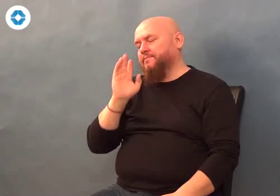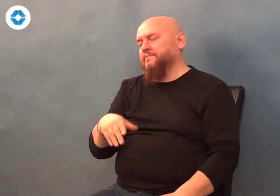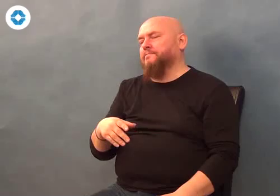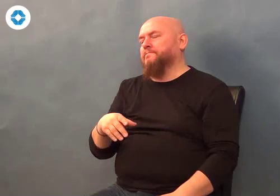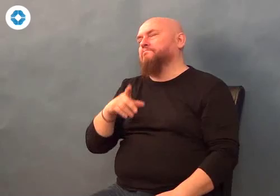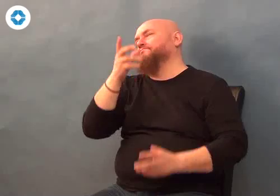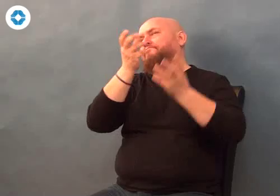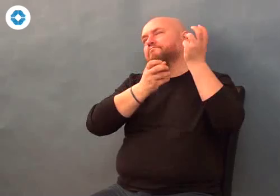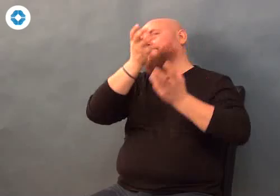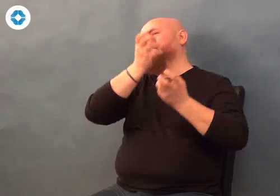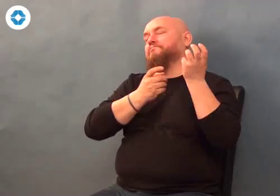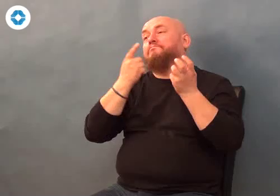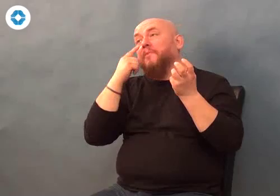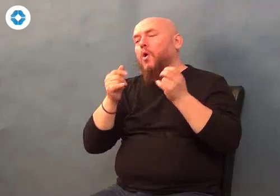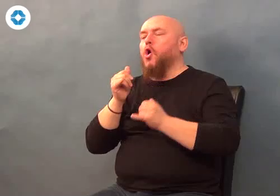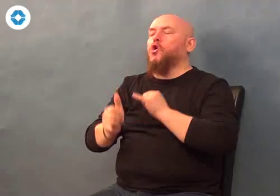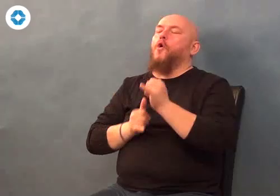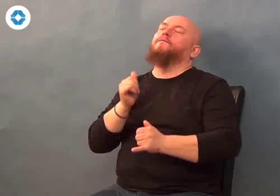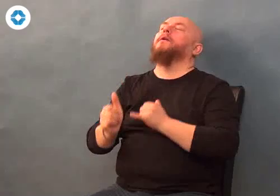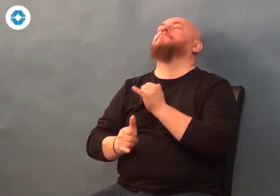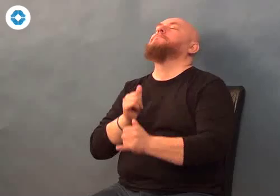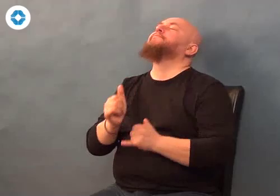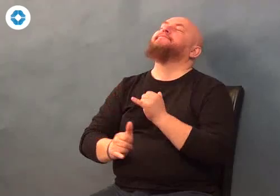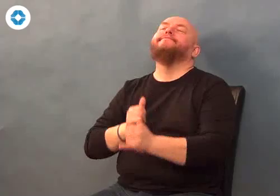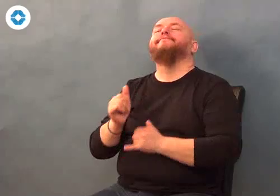Mężczyzna zrywający gruszki spostrzega kogoś jadącego na rowerze.